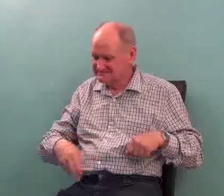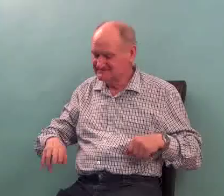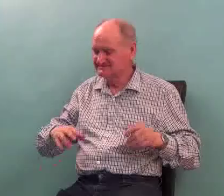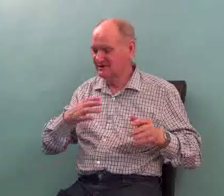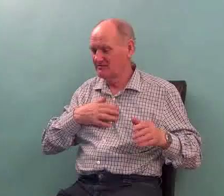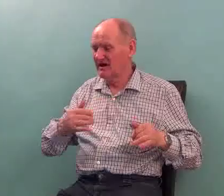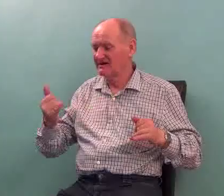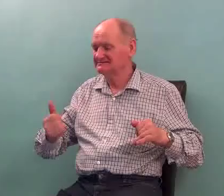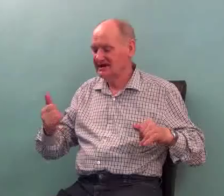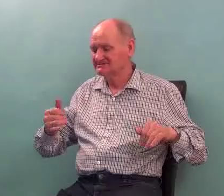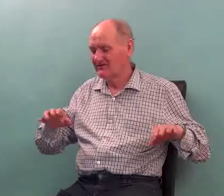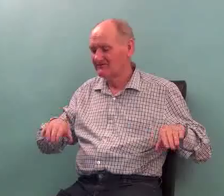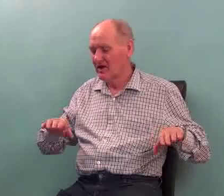Dzieci i wnuki to lubią.